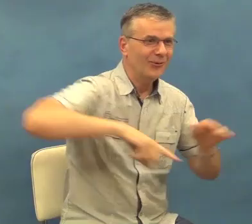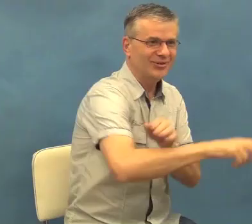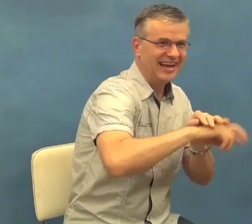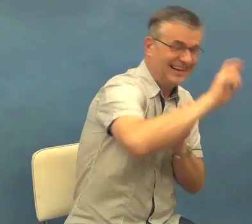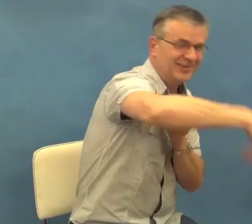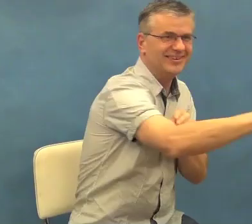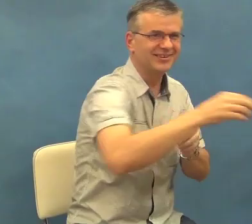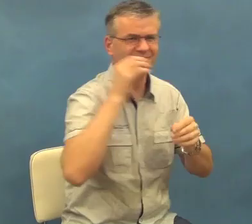Kot jest zaskoczony.